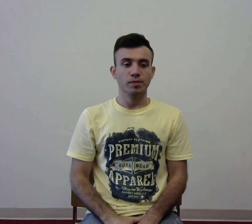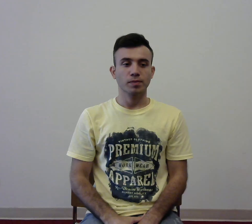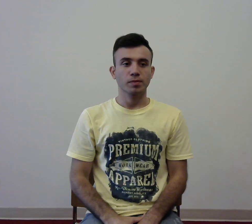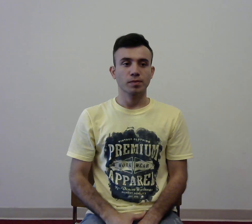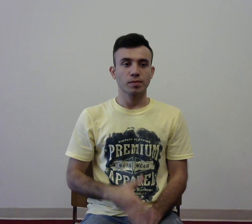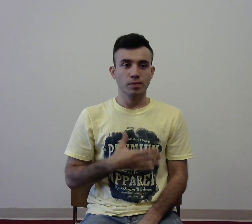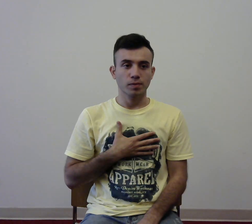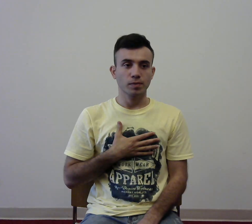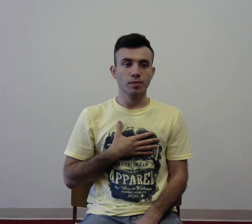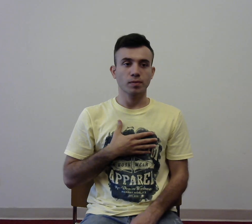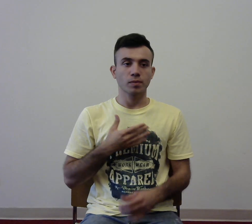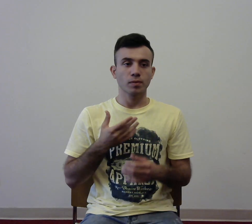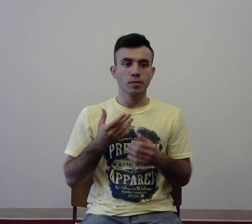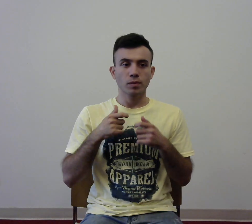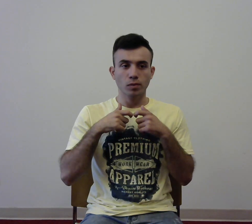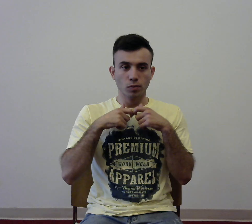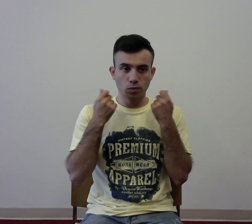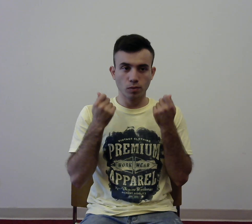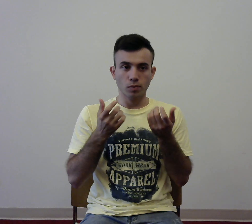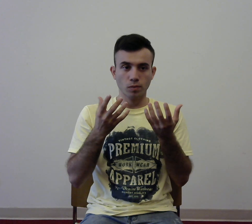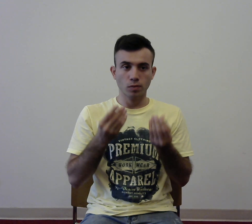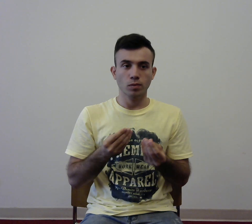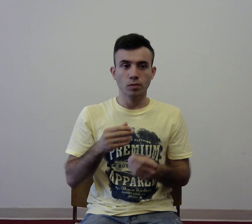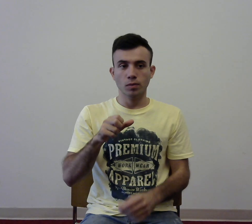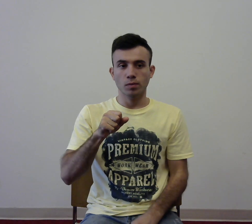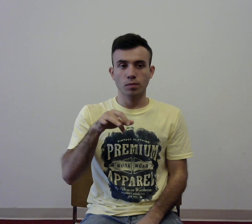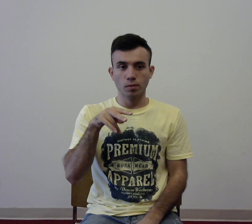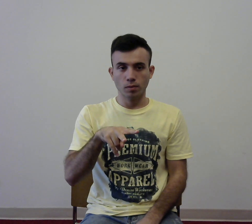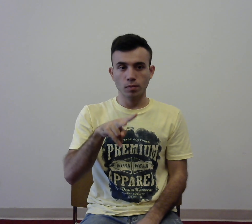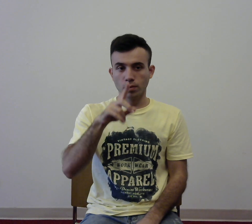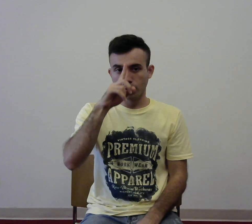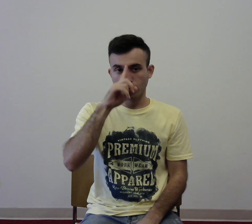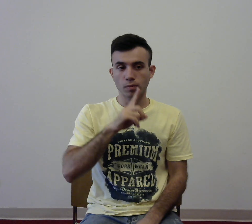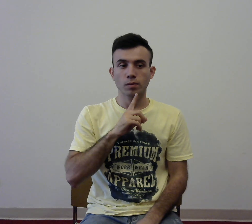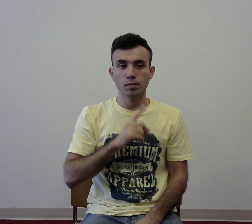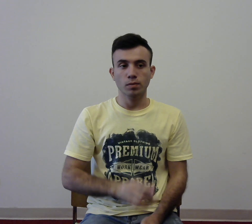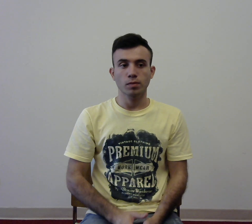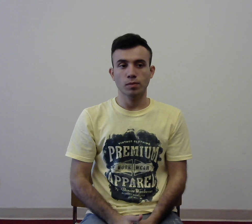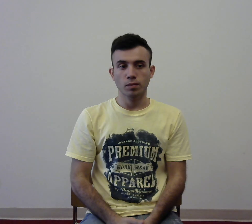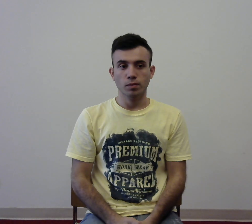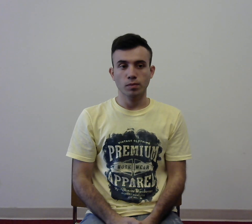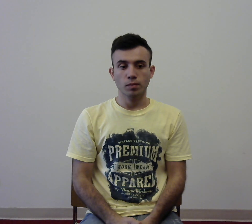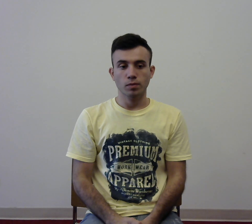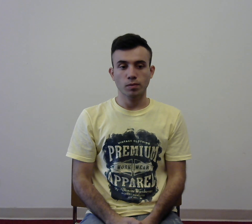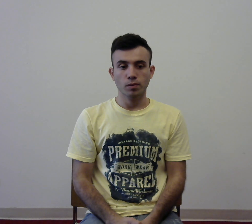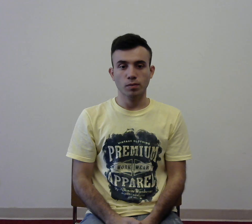Mənim ad günüm aprel ayındadır